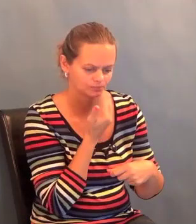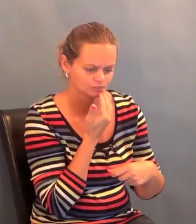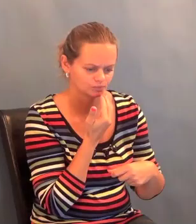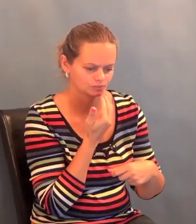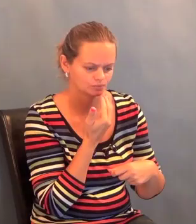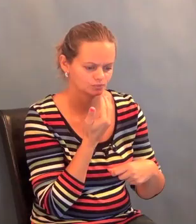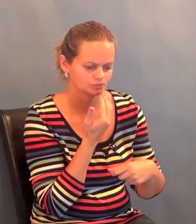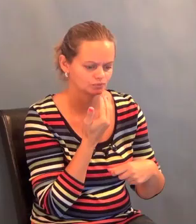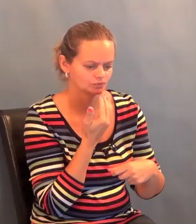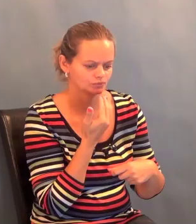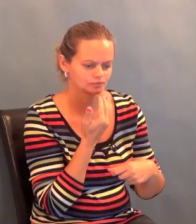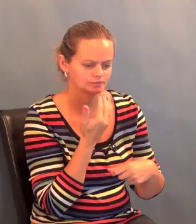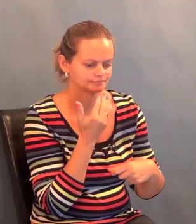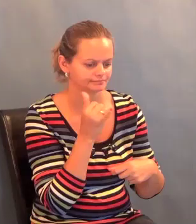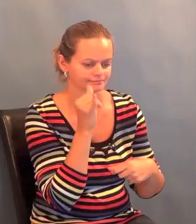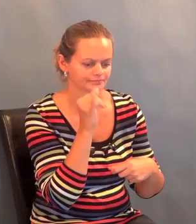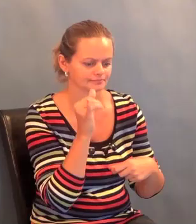Po południu?